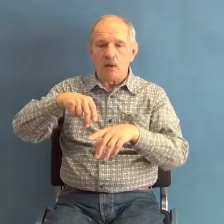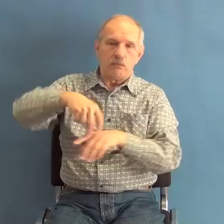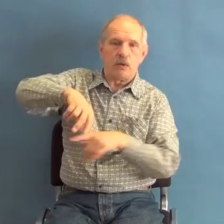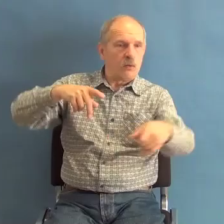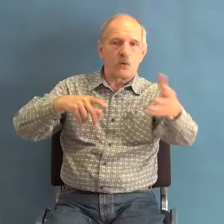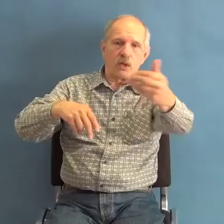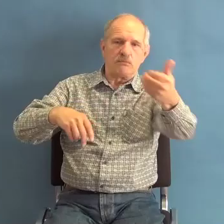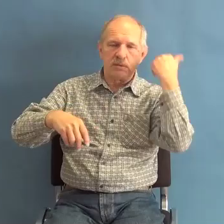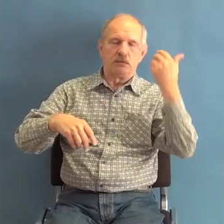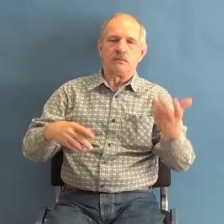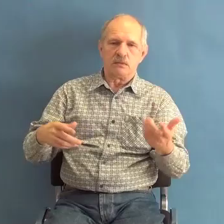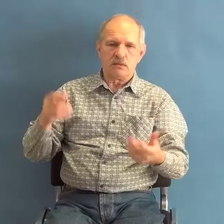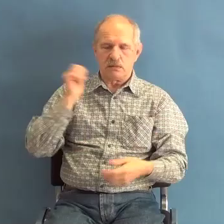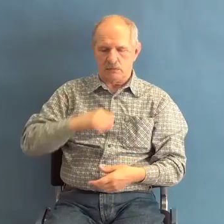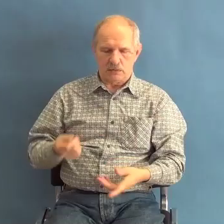Jeśli pojazd będzie jechał, może kogoś potrącić i zabić.